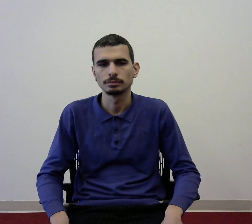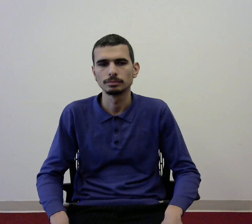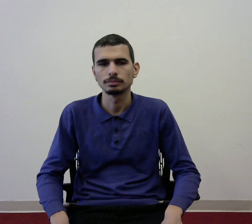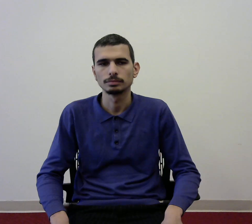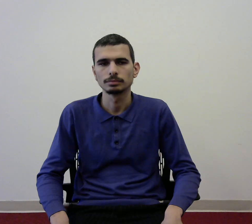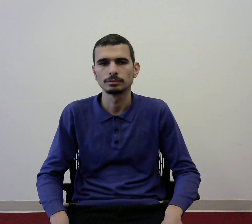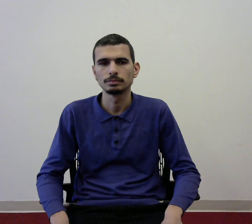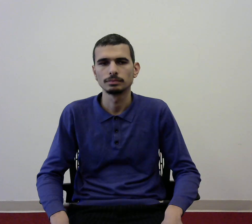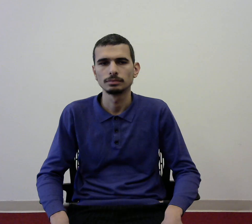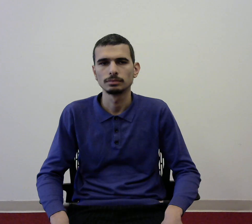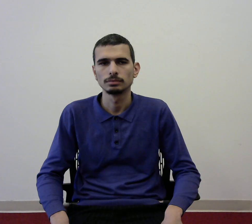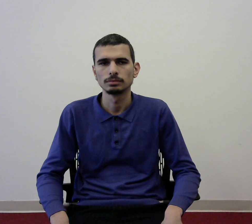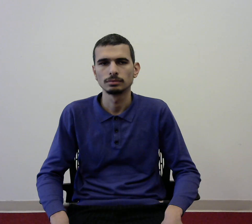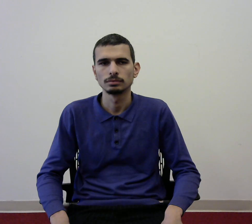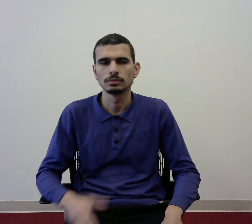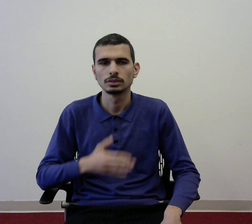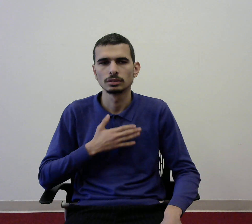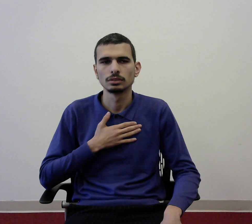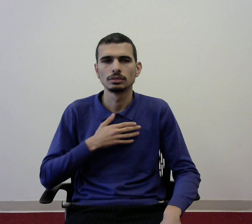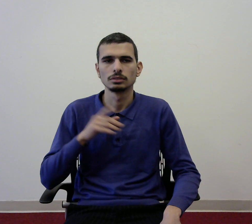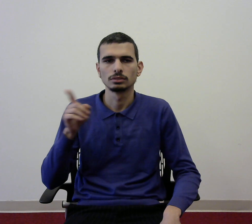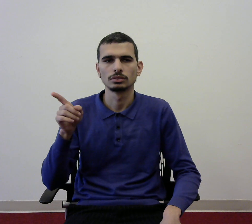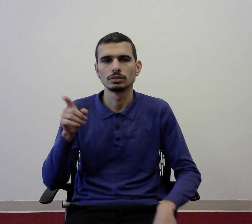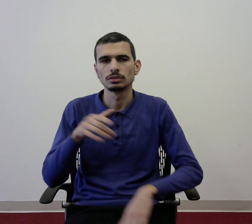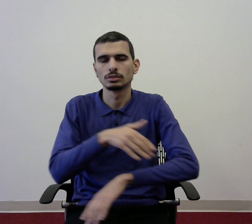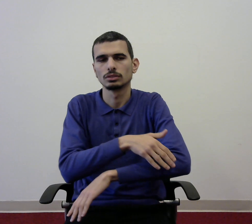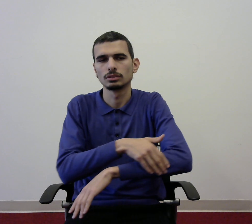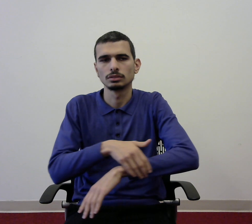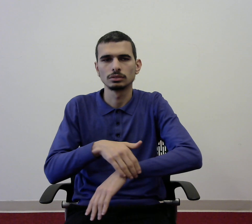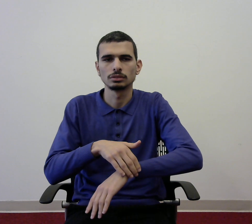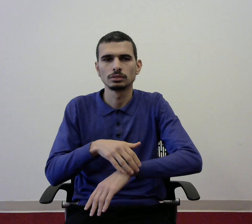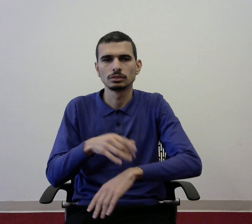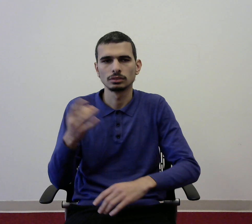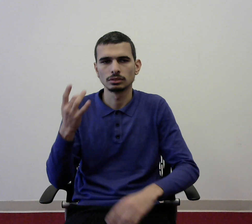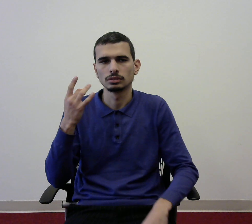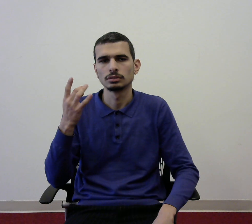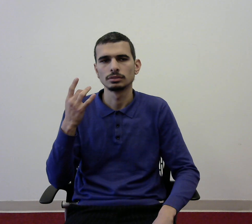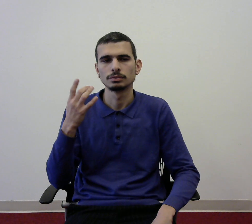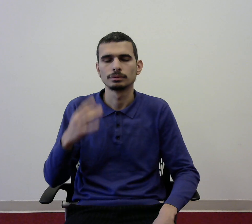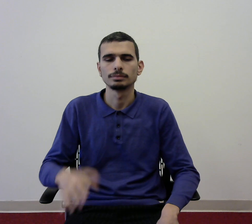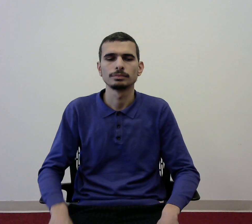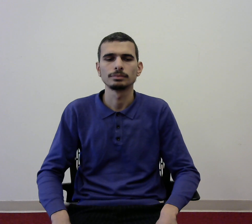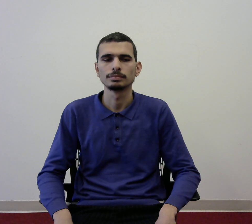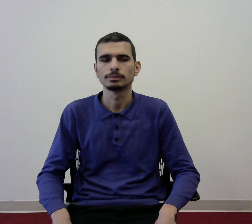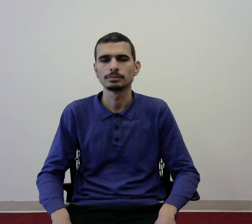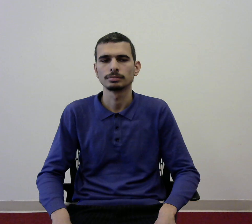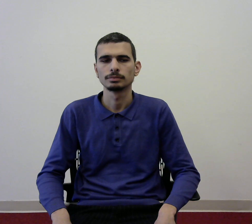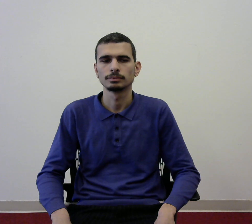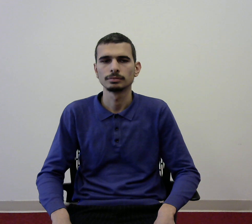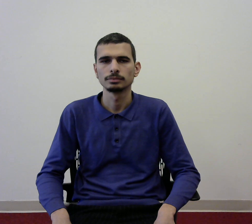Mənə oranın ünvanını deyin